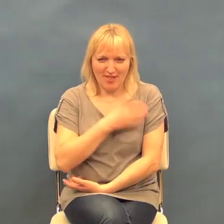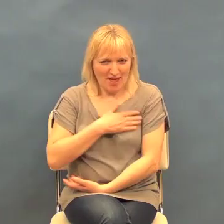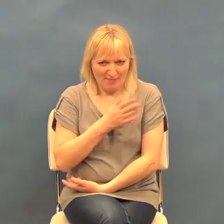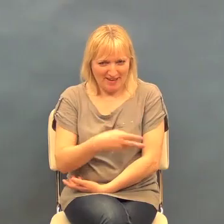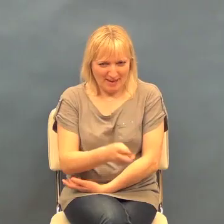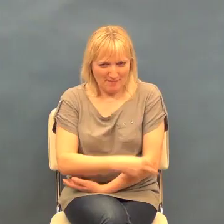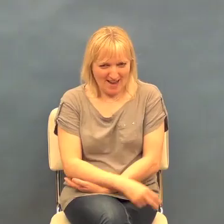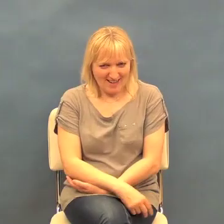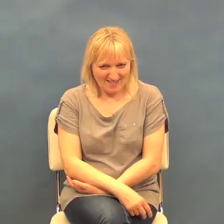Kot nie lubi ryby.